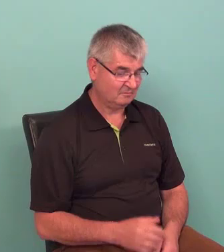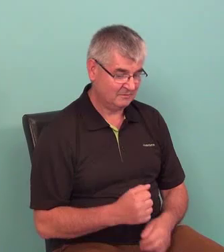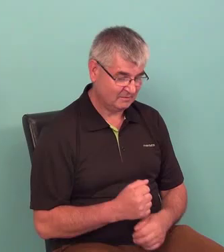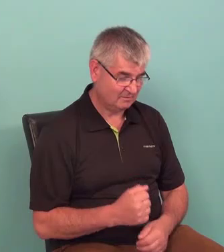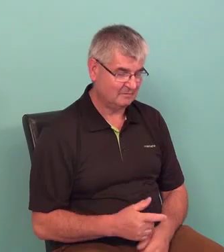Praca.